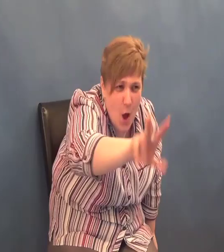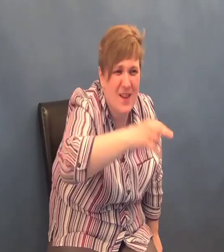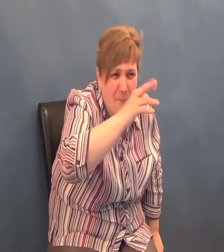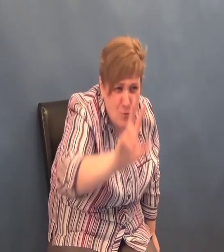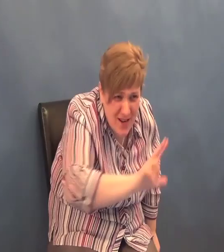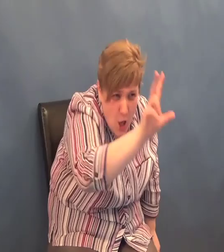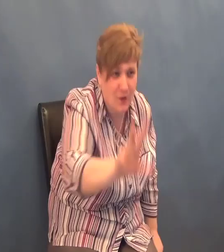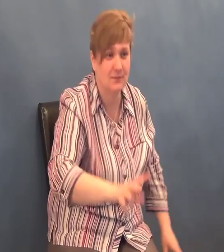Lepiej trzy godziny.